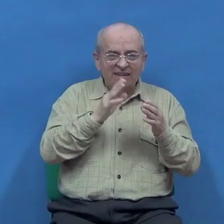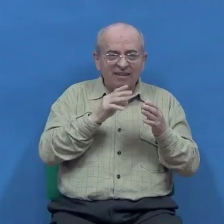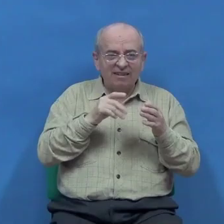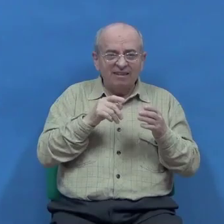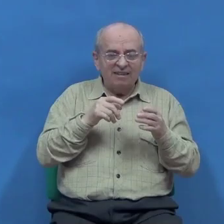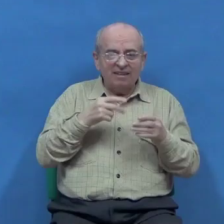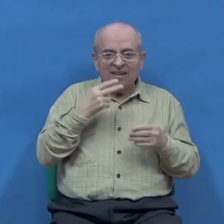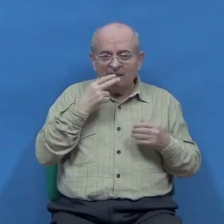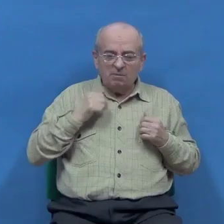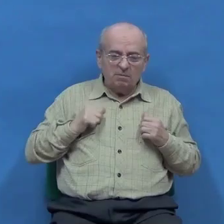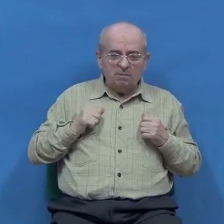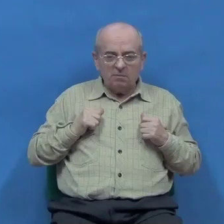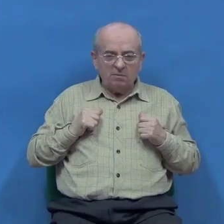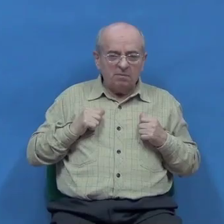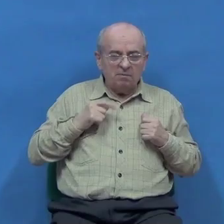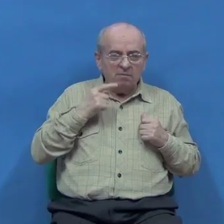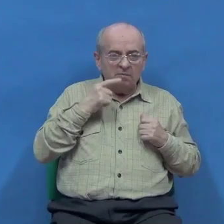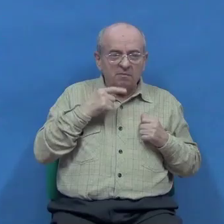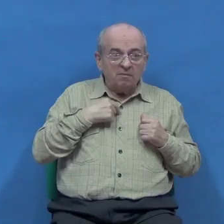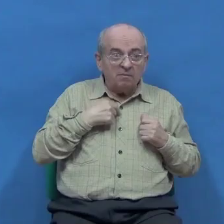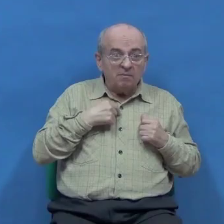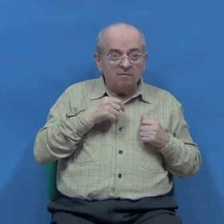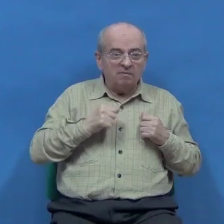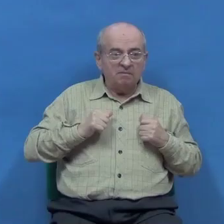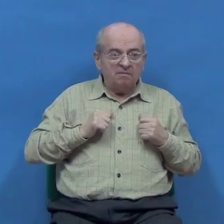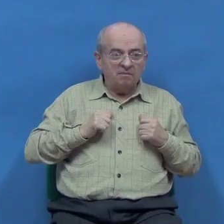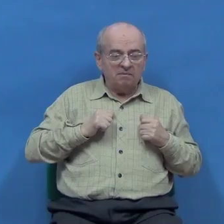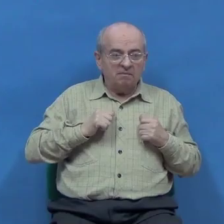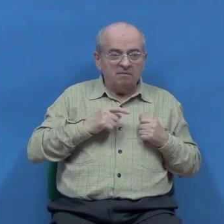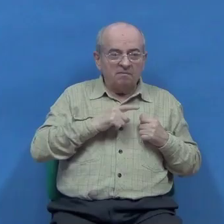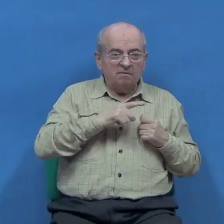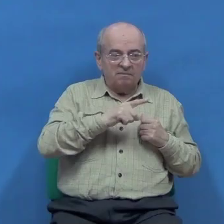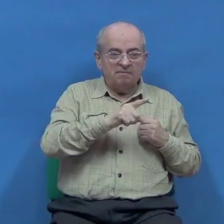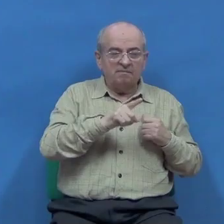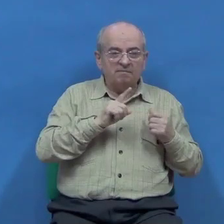Chaplin idzie dalej.